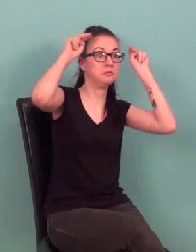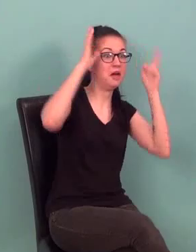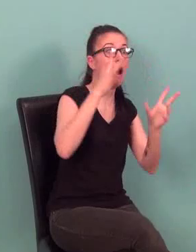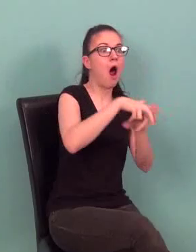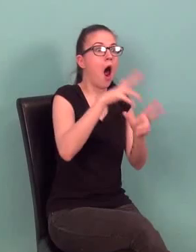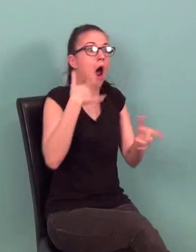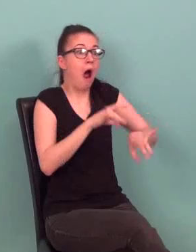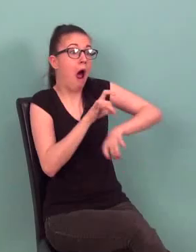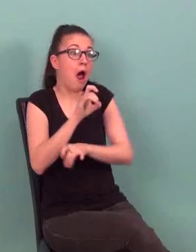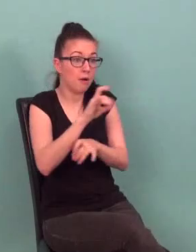Chłopiec siedzi okrakiem między rogami jelenia, który szybko biegnie.